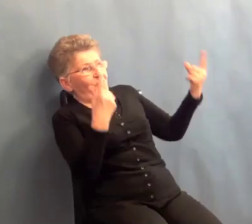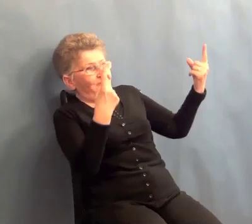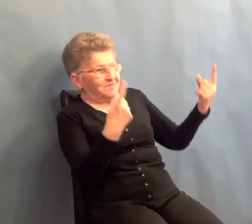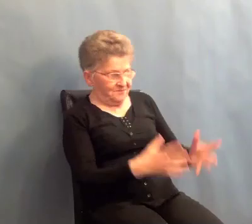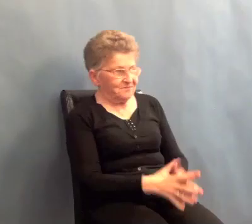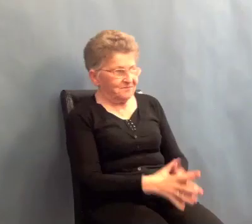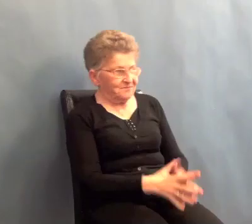Dziwne.